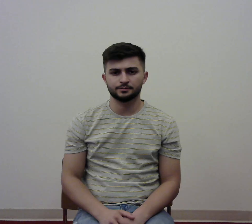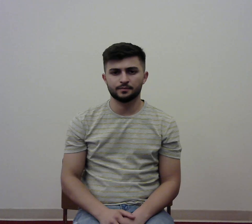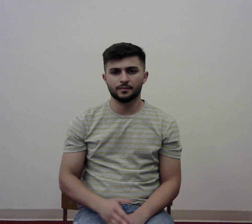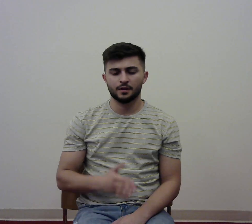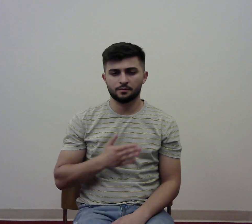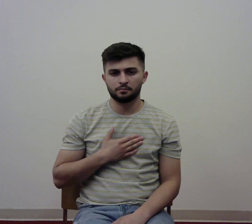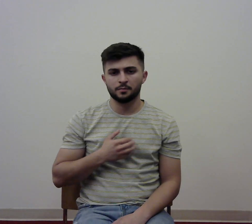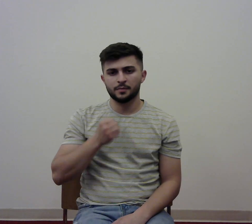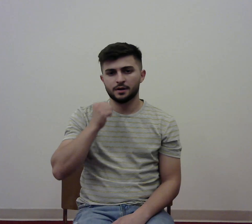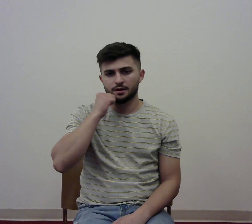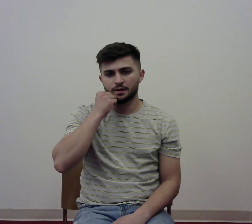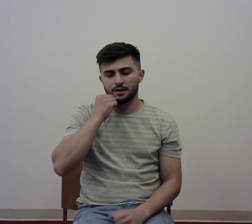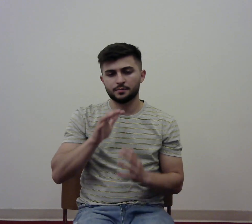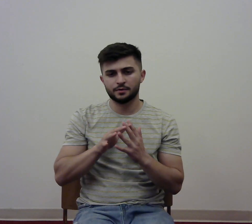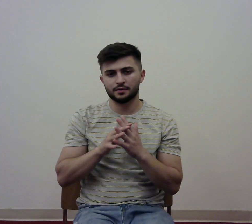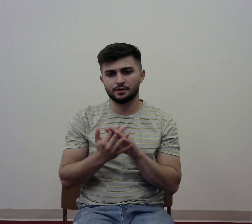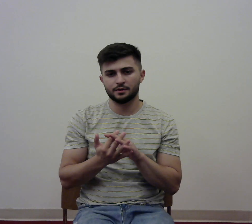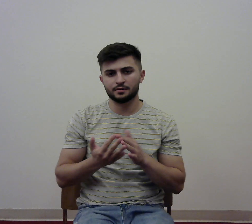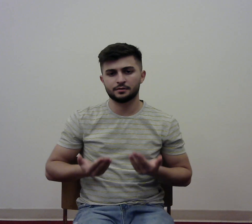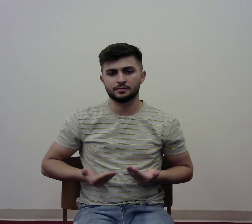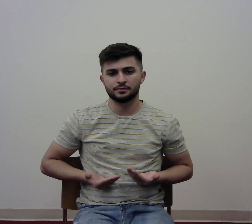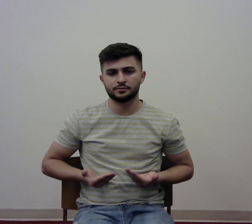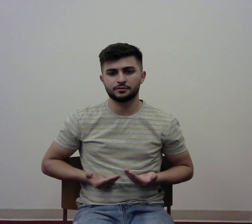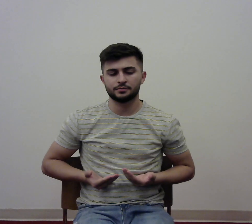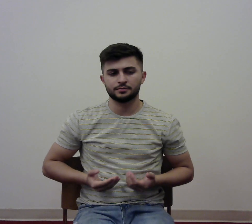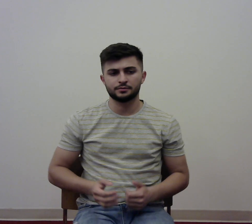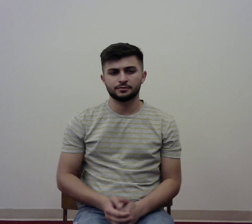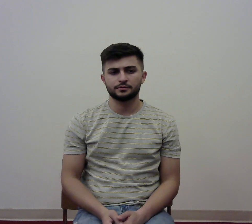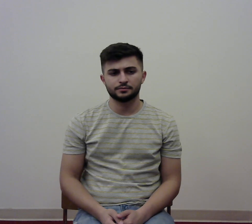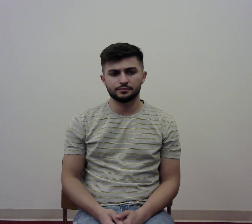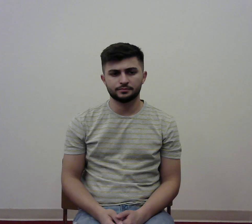Mənim nənəm kənddə yaşayır